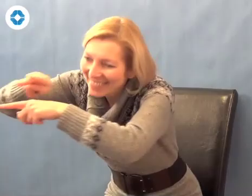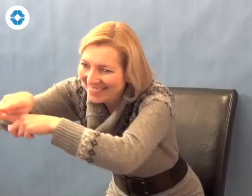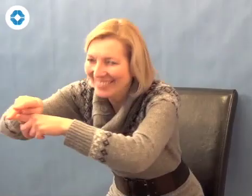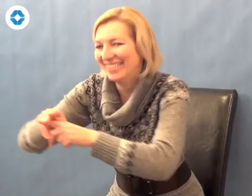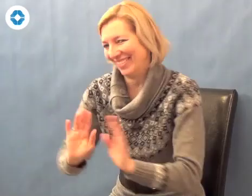I tyle.